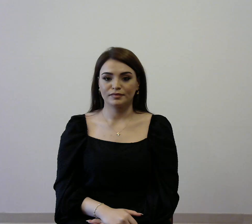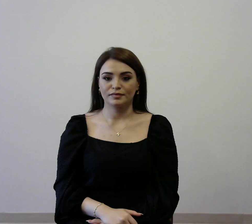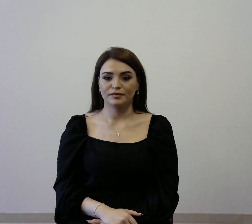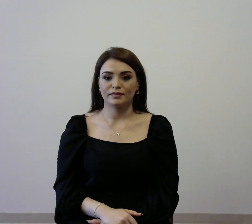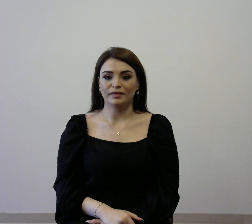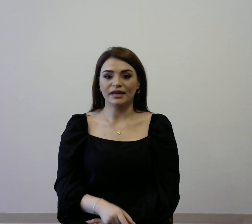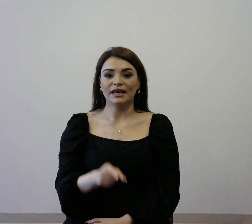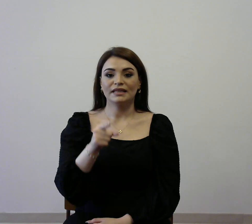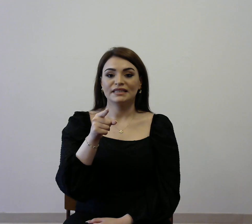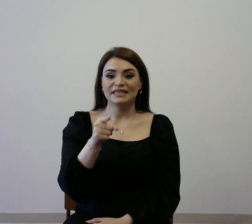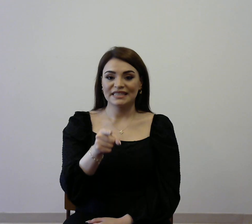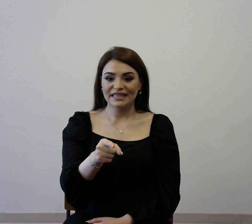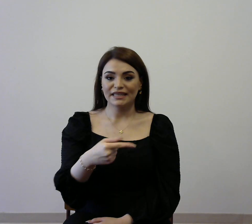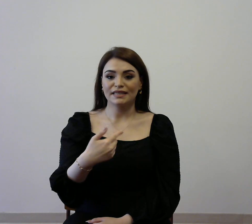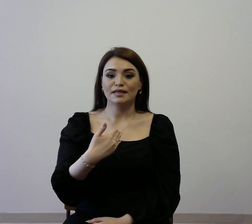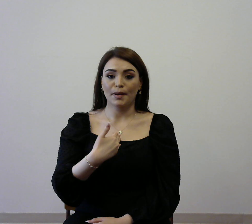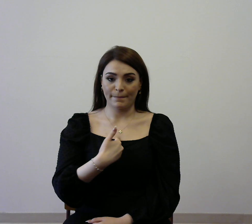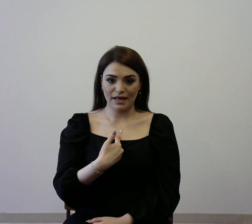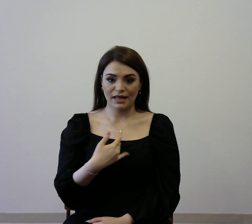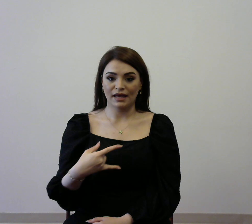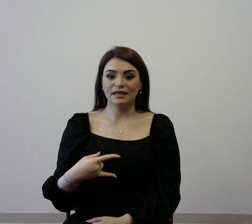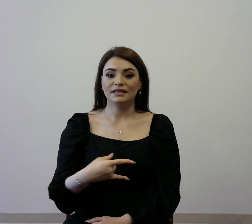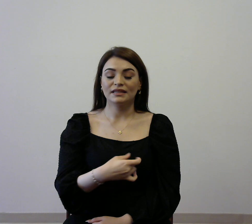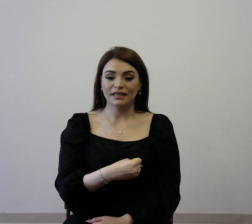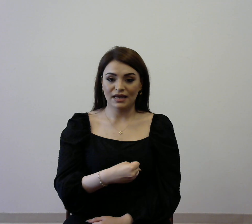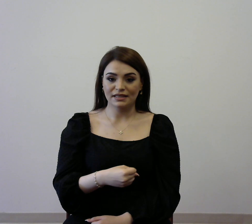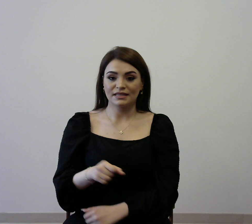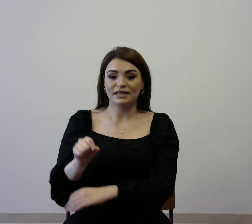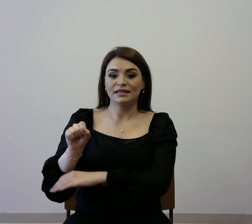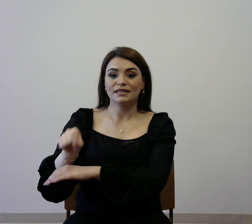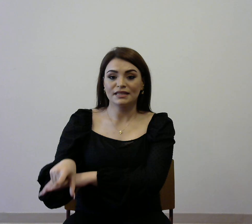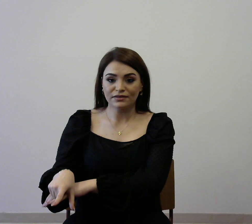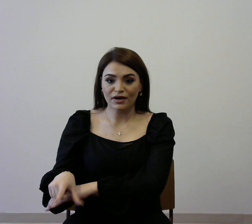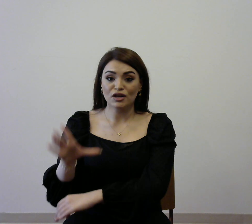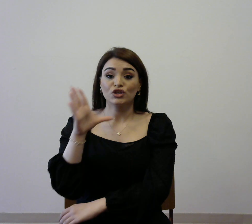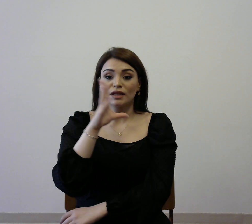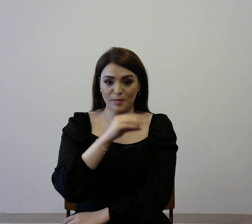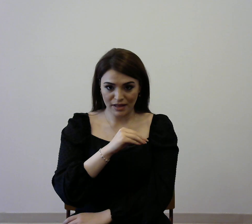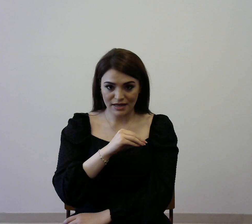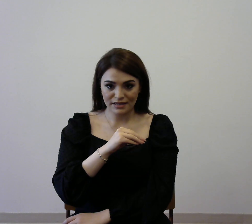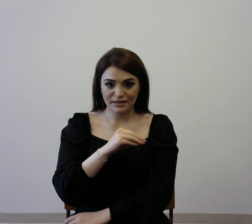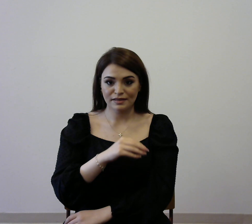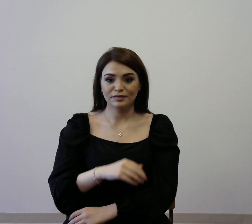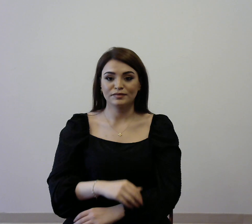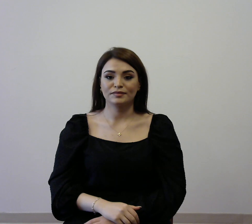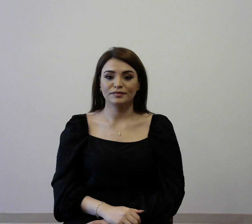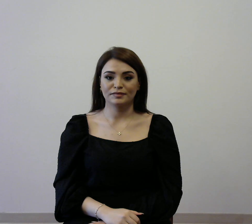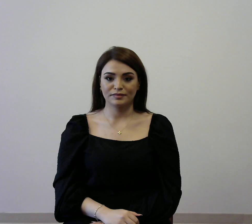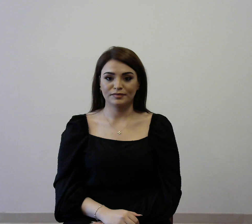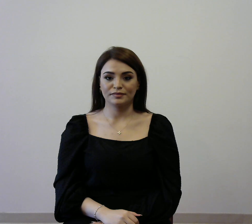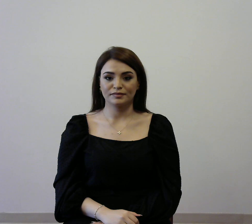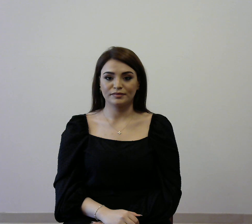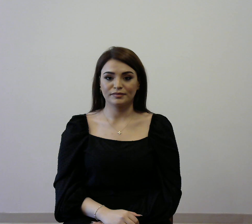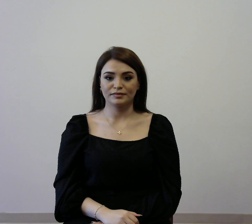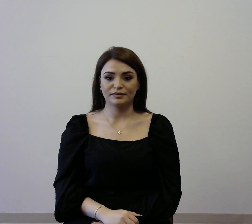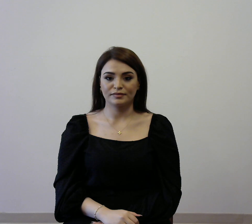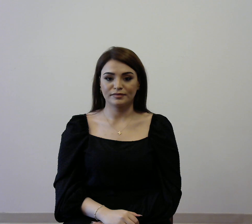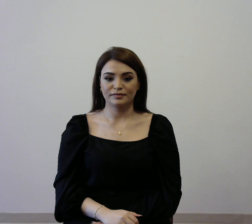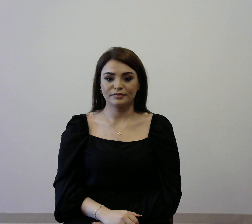Siz mənə taksi sifariş edə bilərsinizmi?